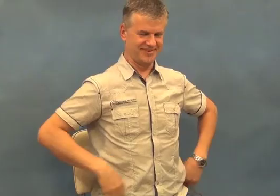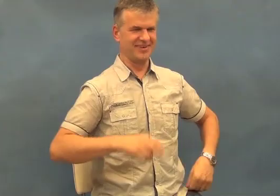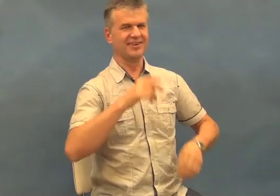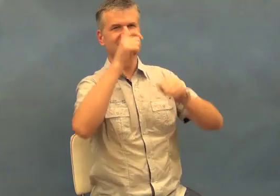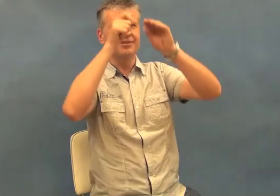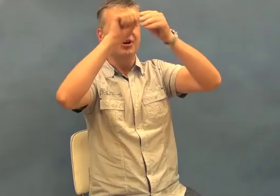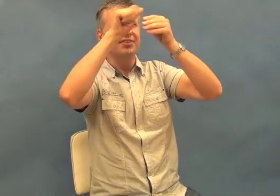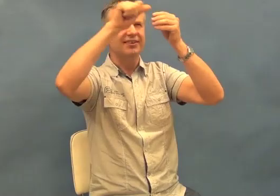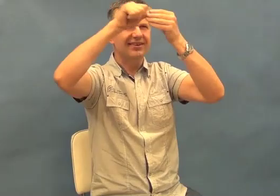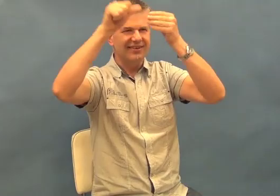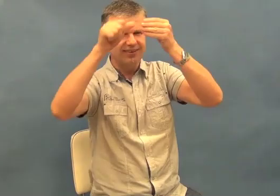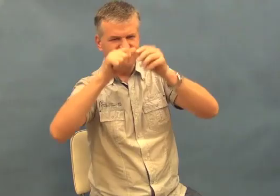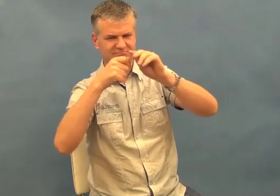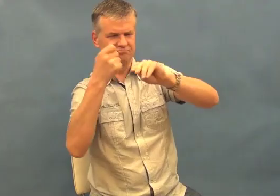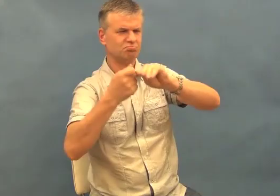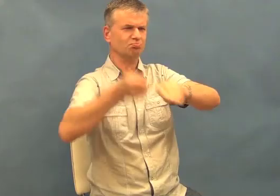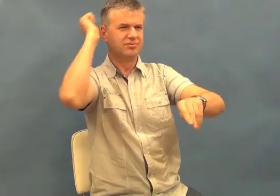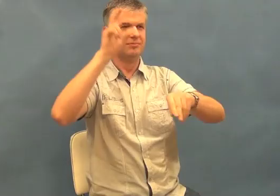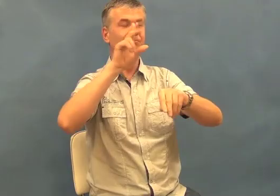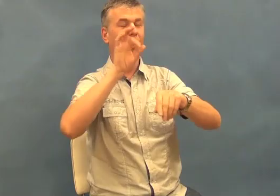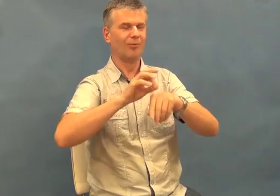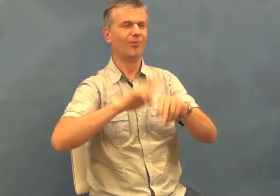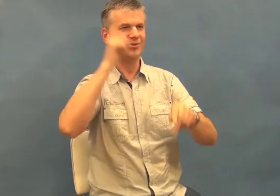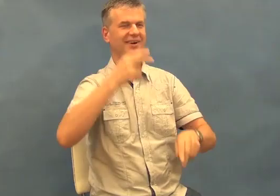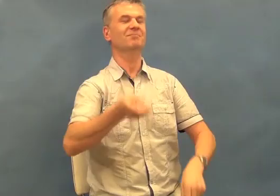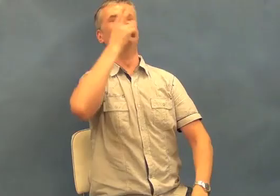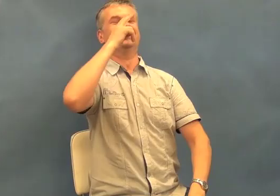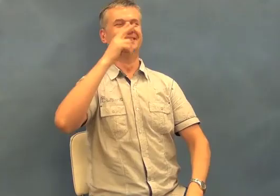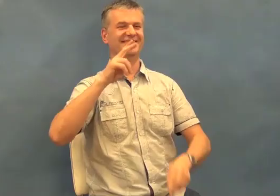Charlie rzuca resztkami kitu za siebie, a one trafiają policjanta w twarz.